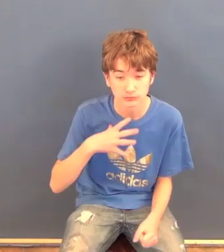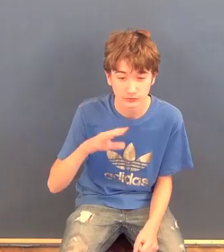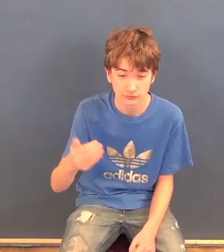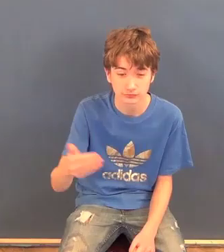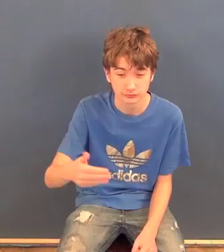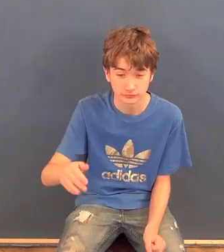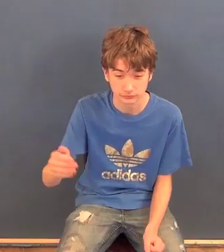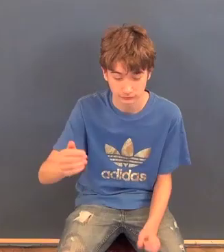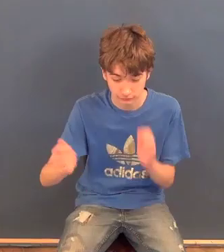Można...